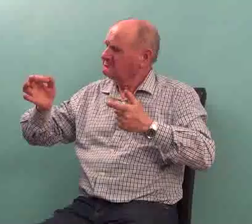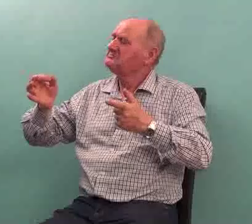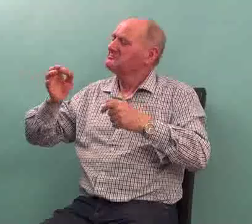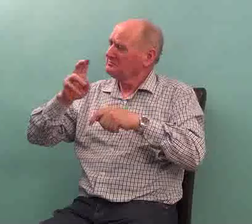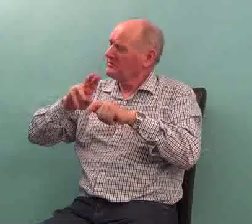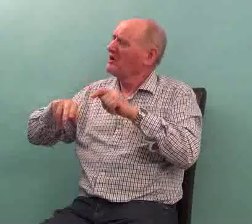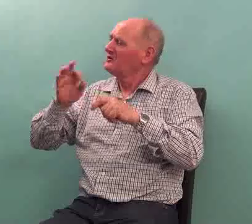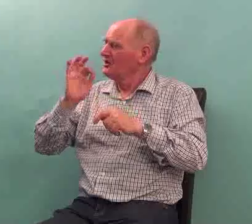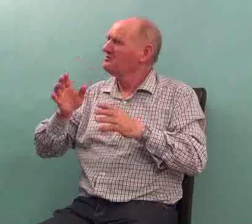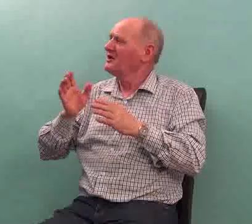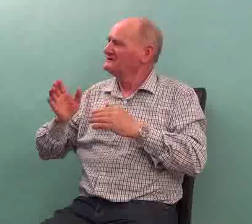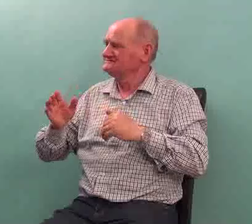Policjant mówi: dobrze.